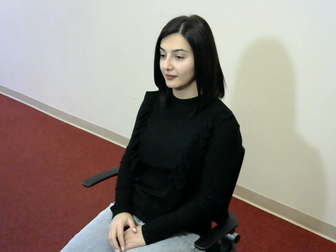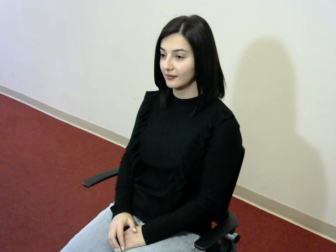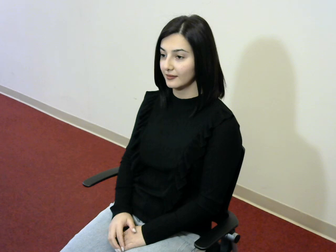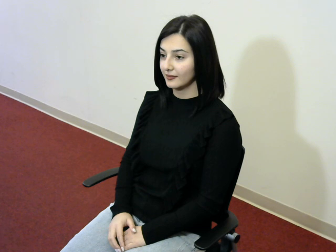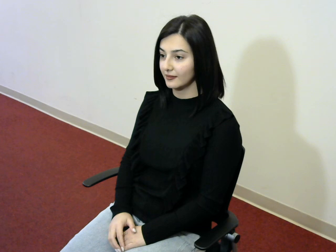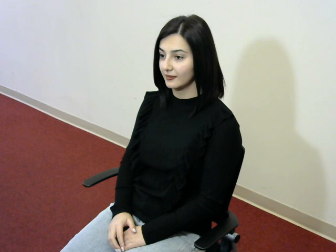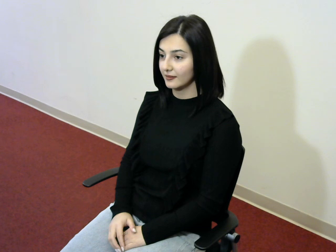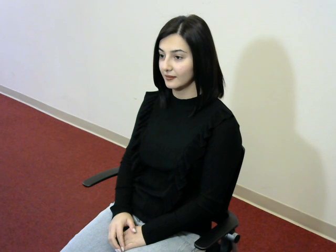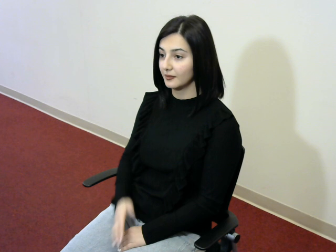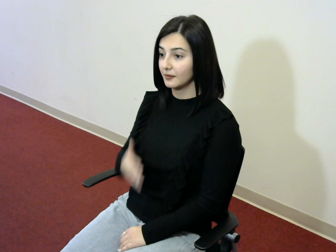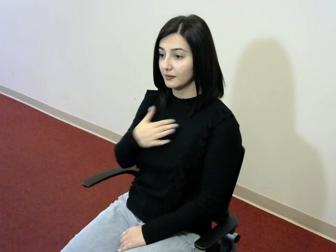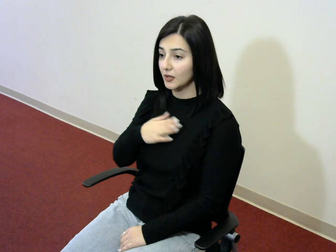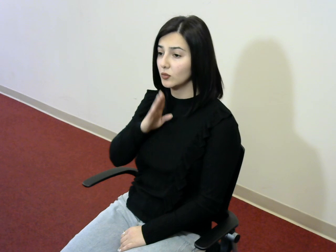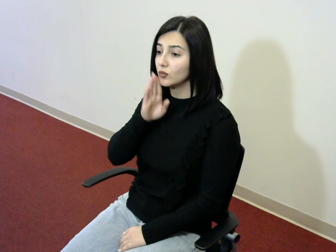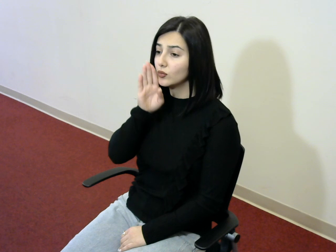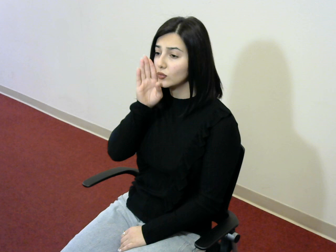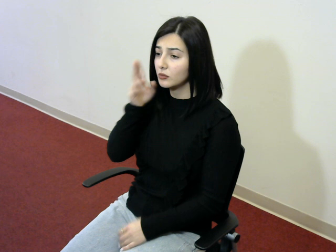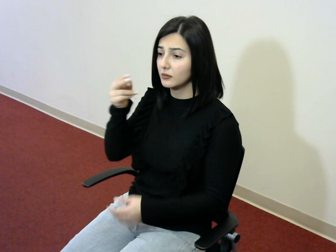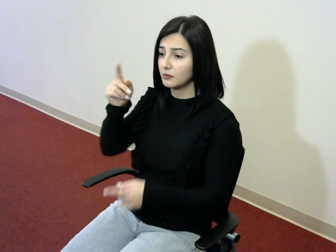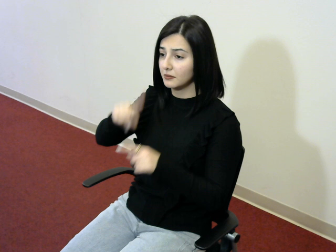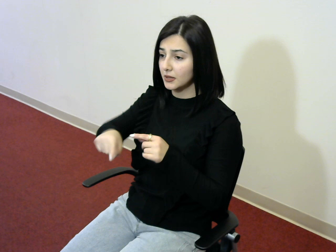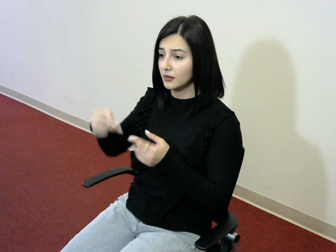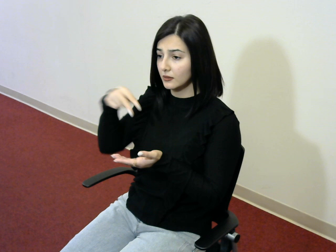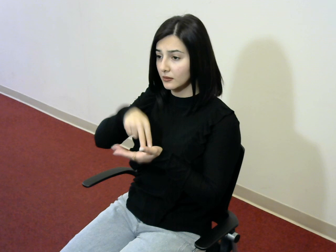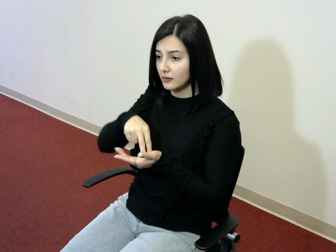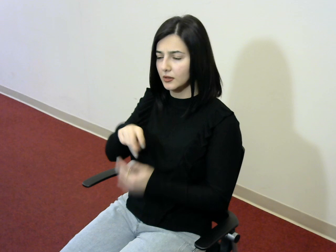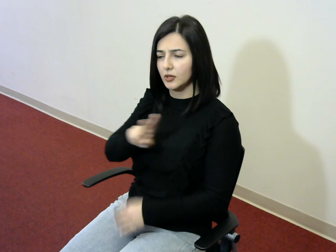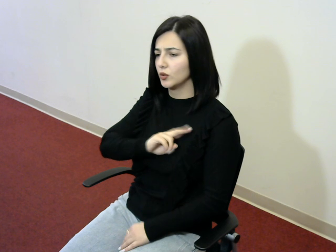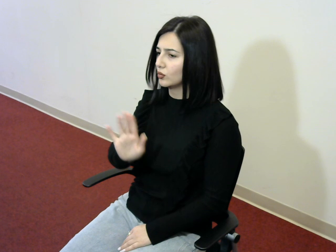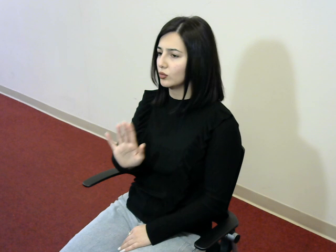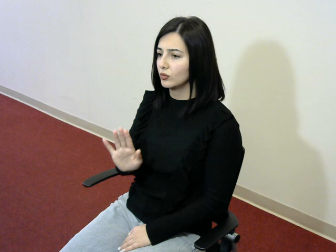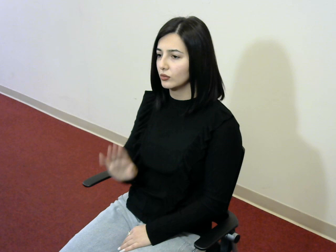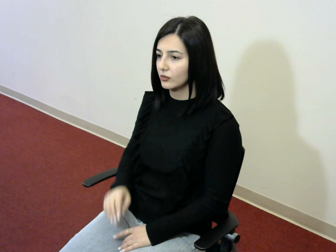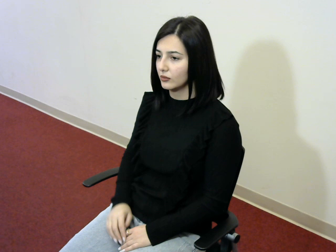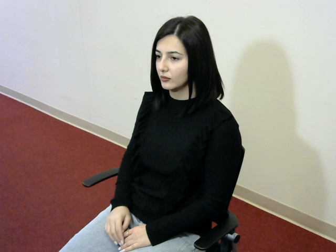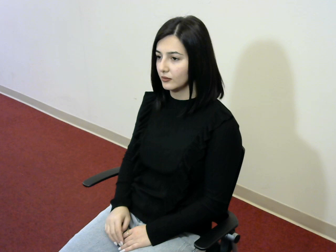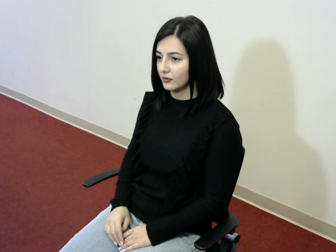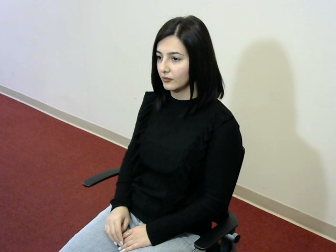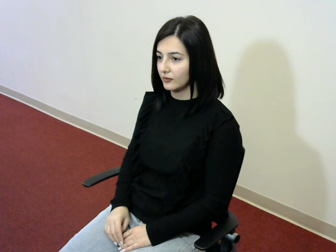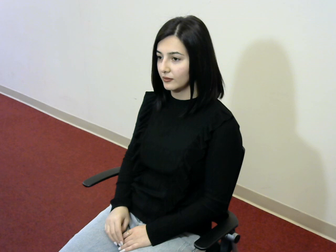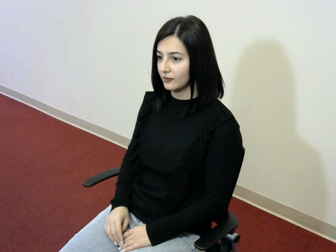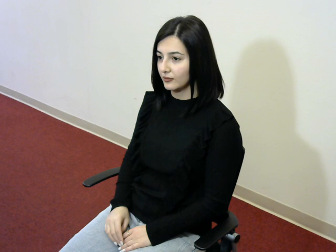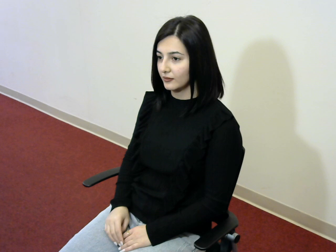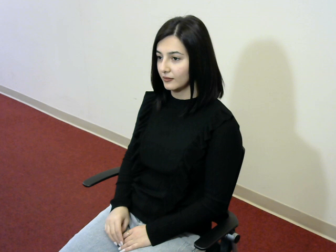Mən səhərlər tez durmağı sevmirəm